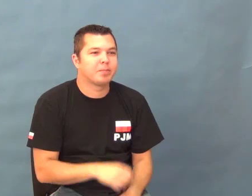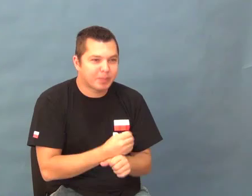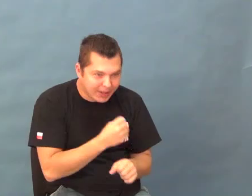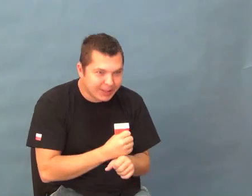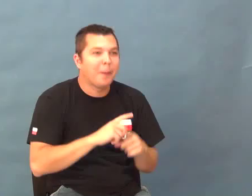Pracujesz.